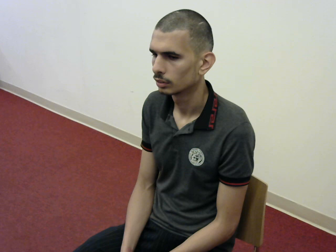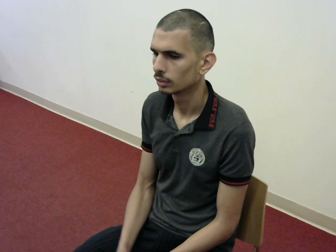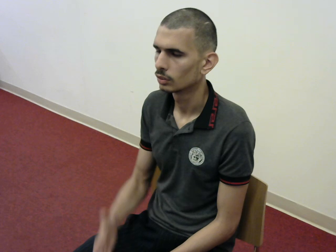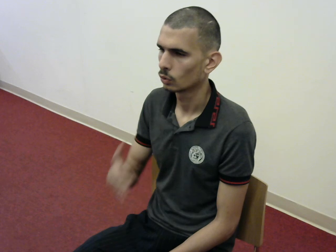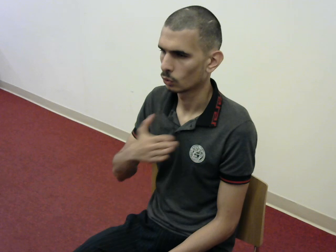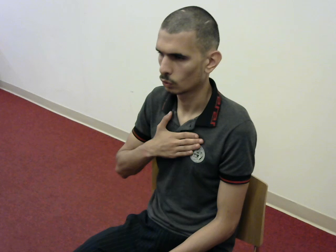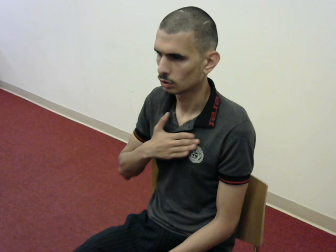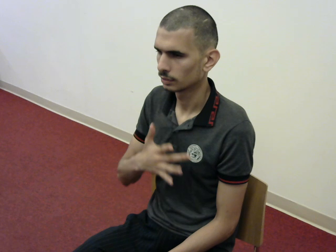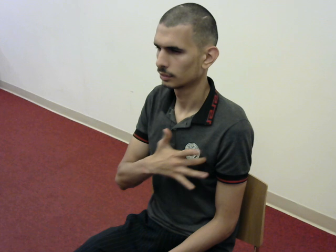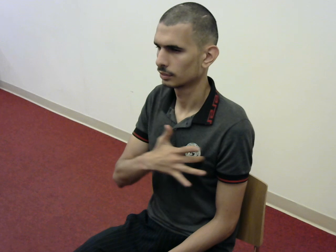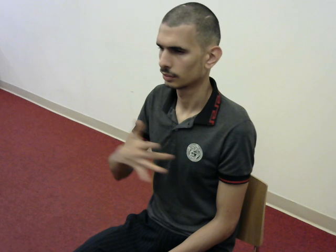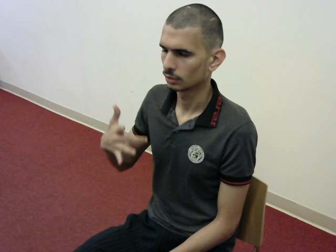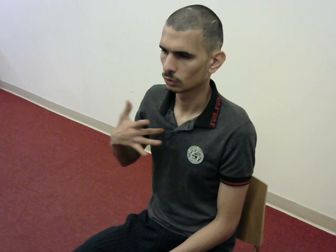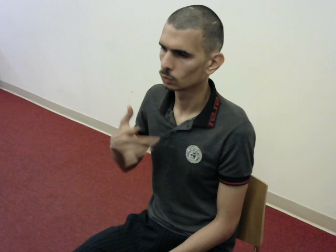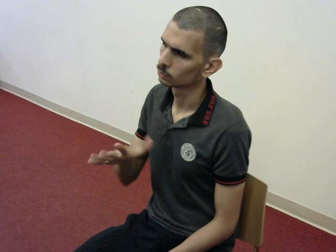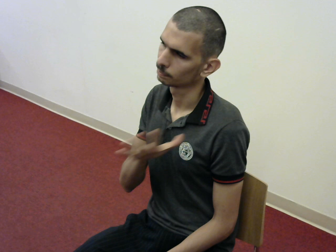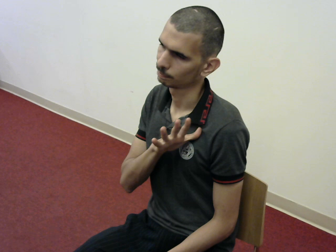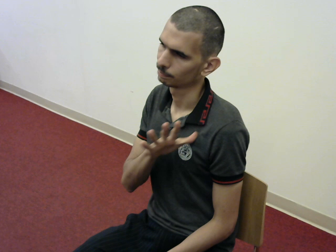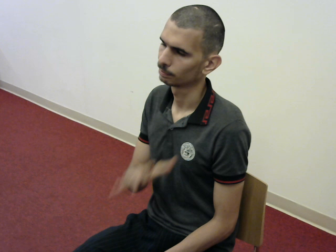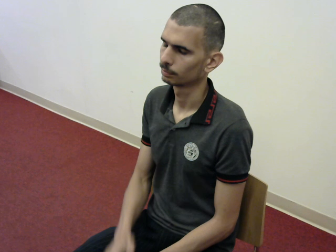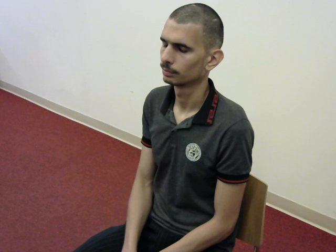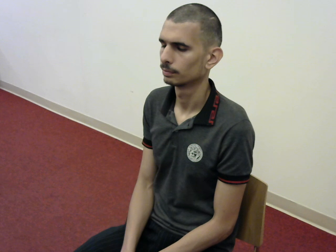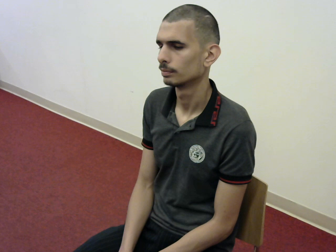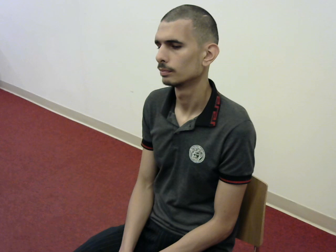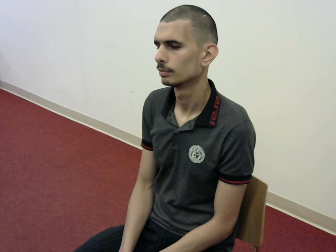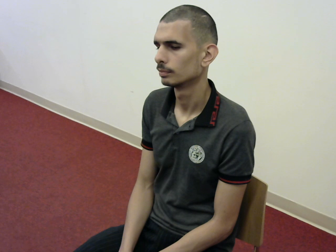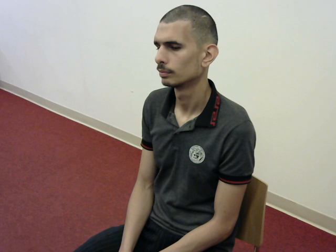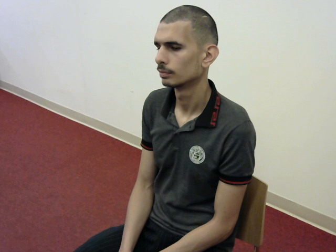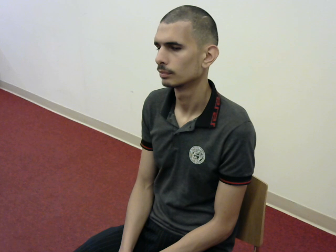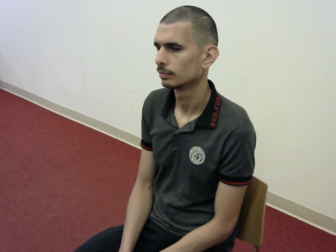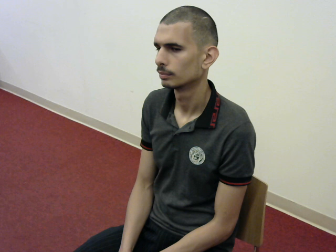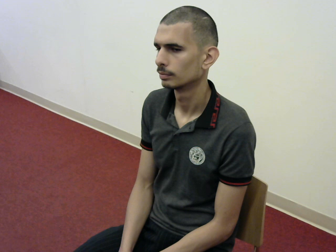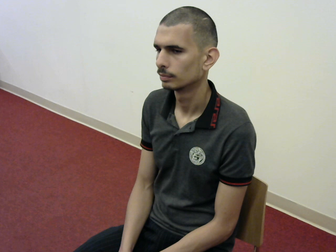Mən sətəlcəm olmuşam